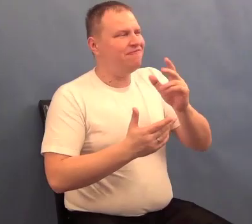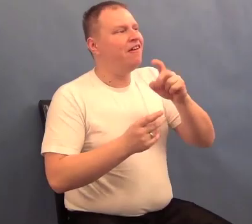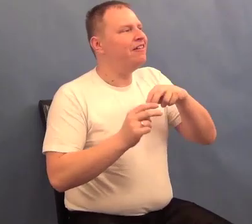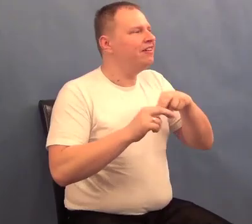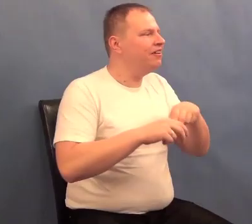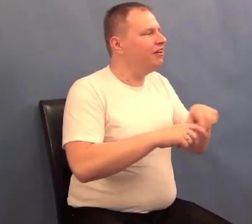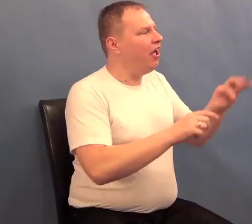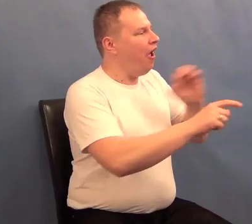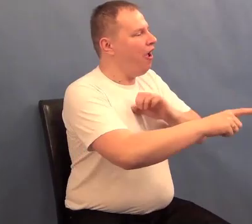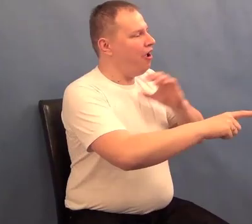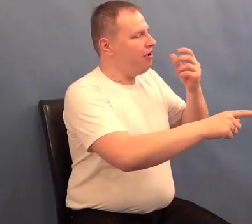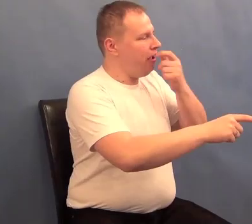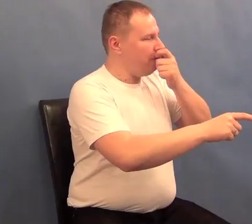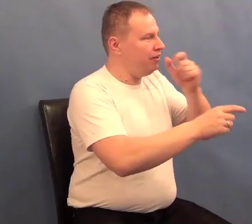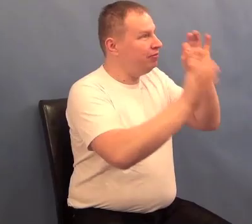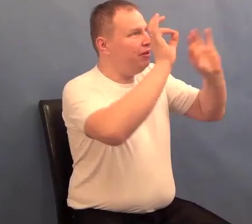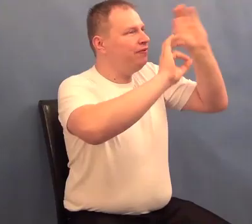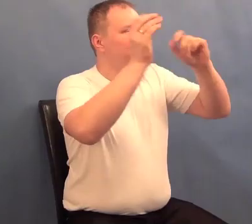Poszedł tam, gdzie Chaplin naprawiał szybę.